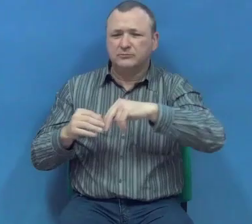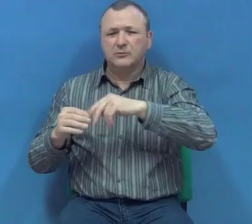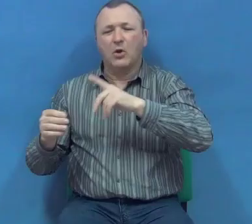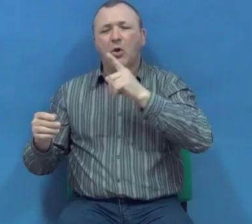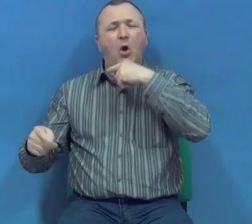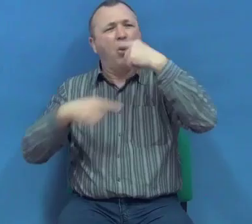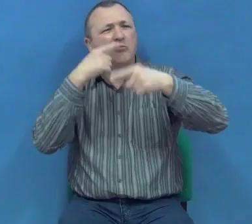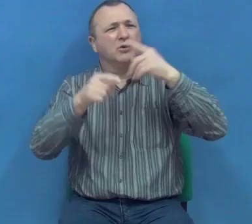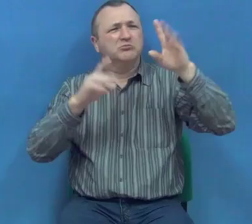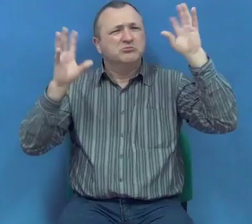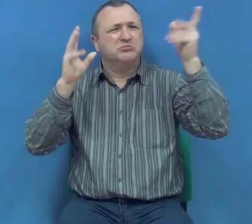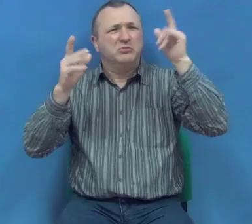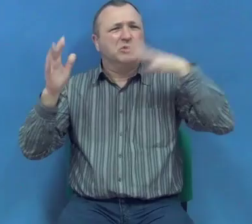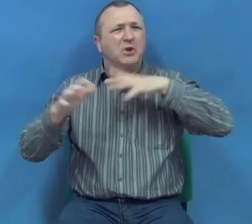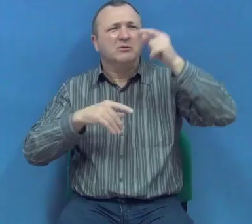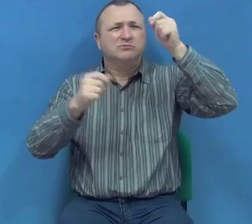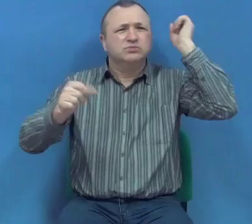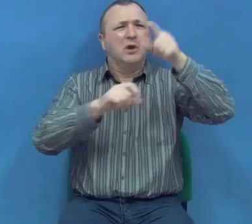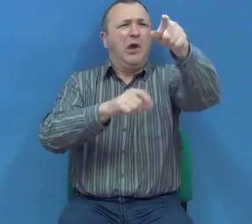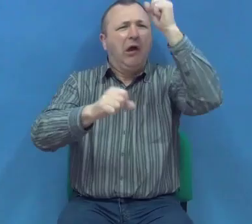Wszyscy opowiedzieli mu o alarmie i o waleniu w drzwi.